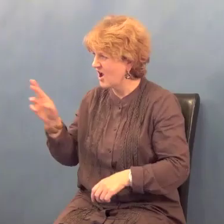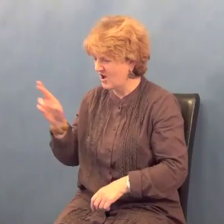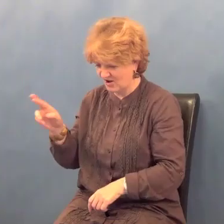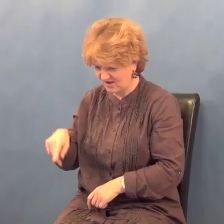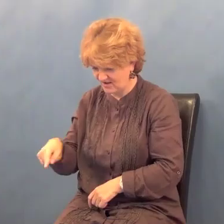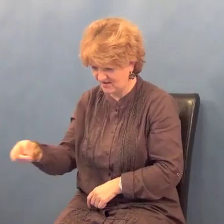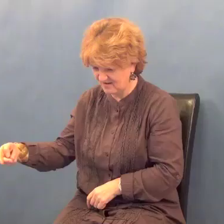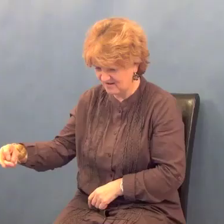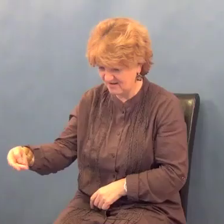Ten tor.